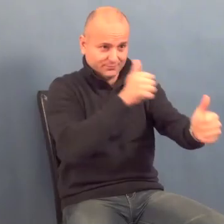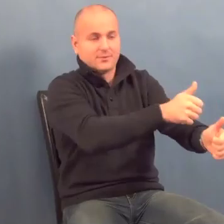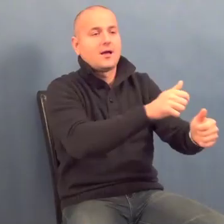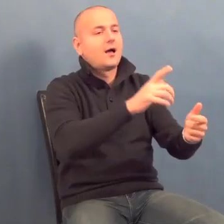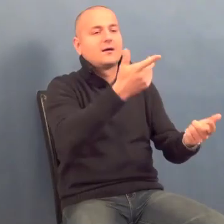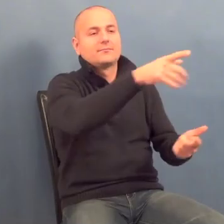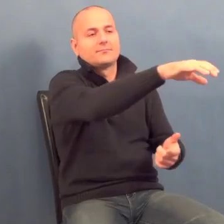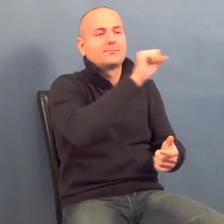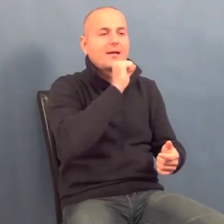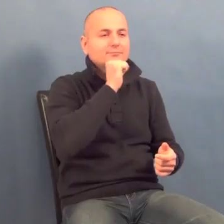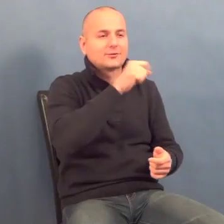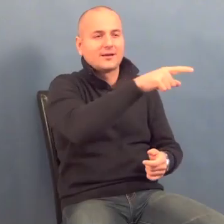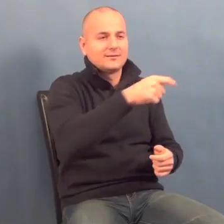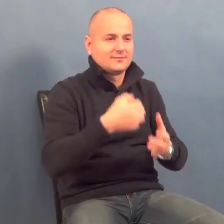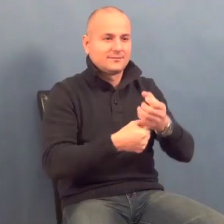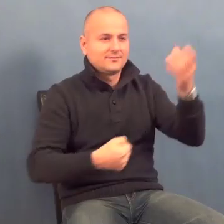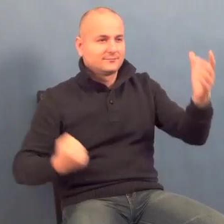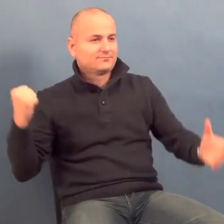Pojawia się babcia i wygraża kotu parasolem.